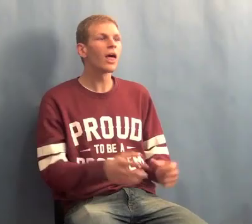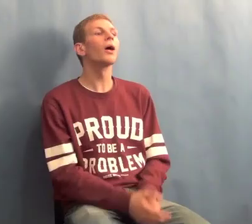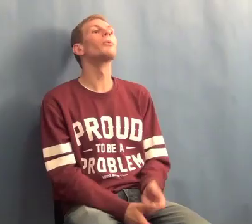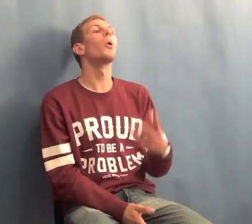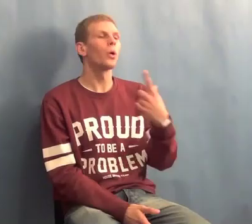Acha.